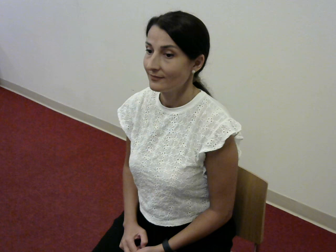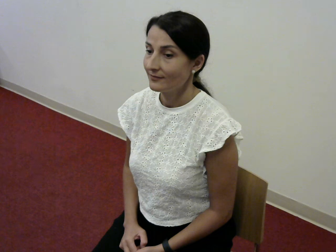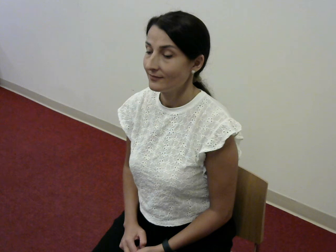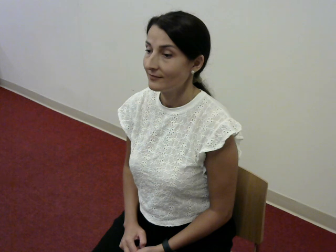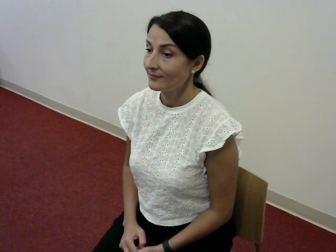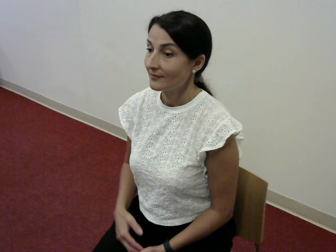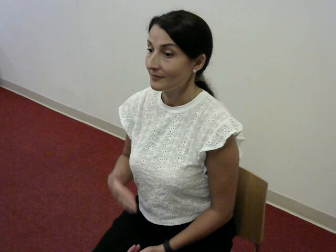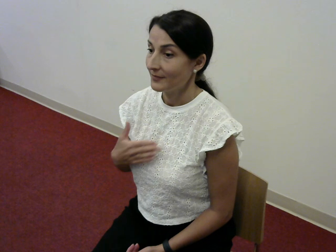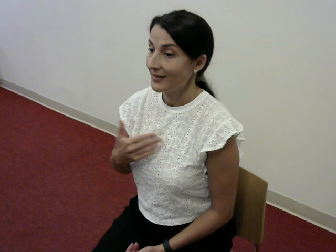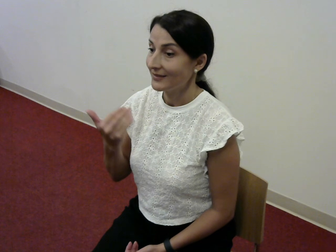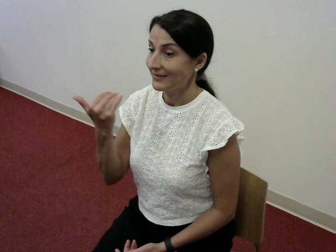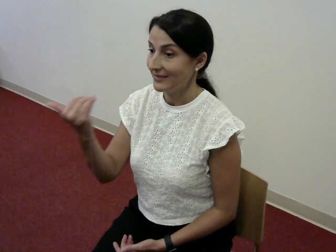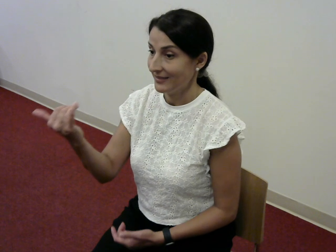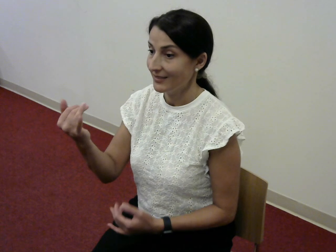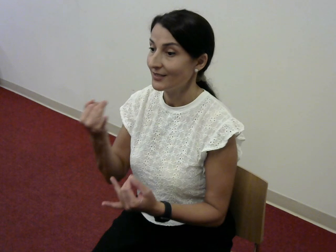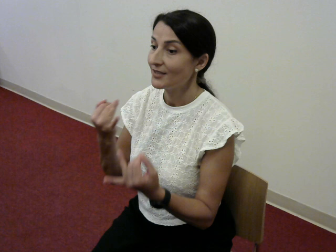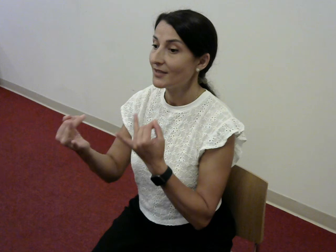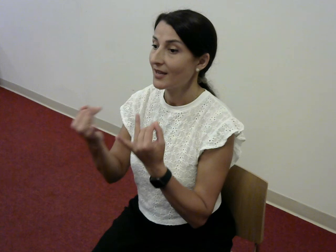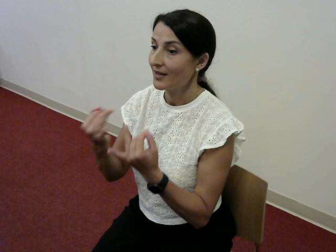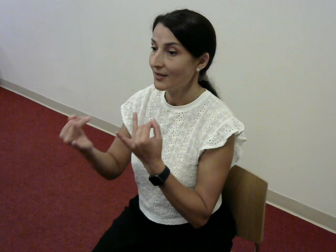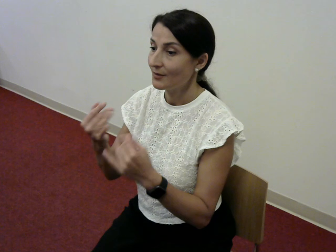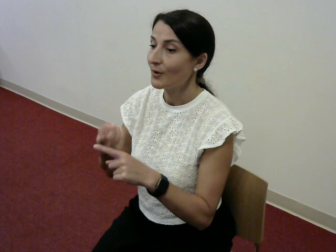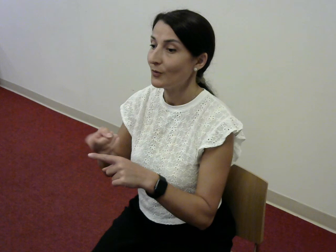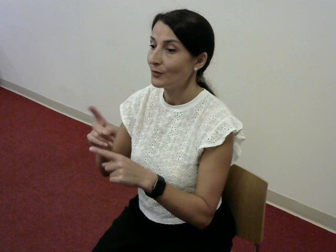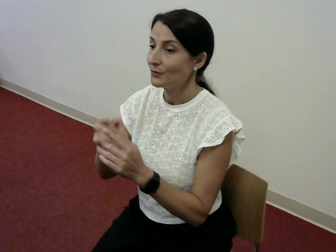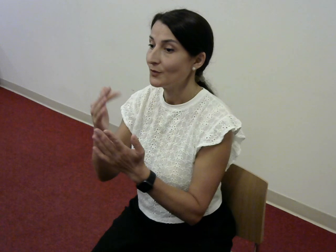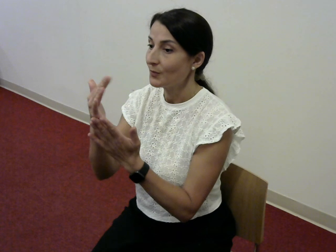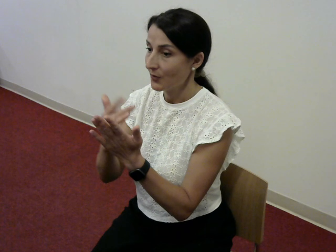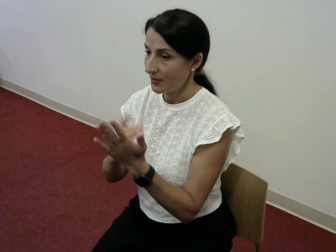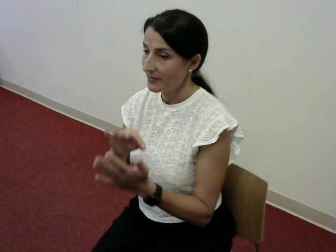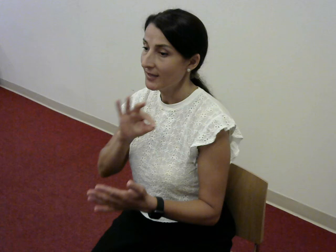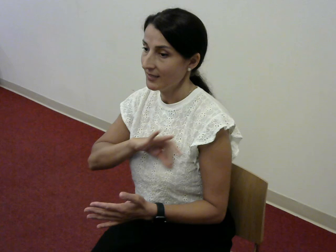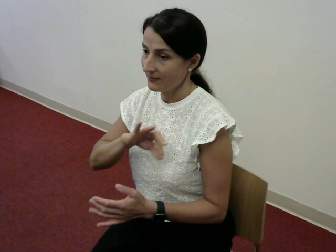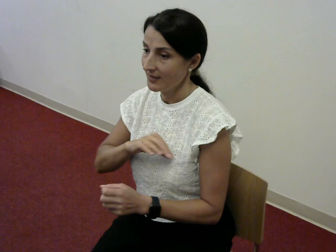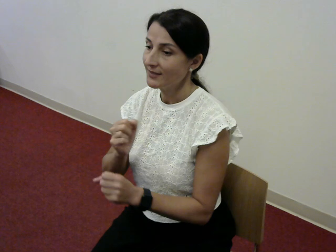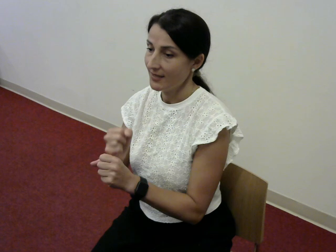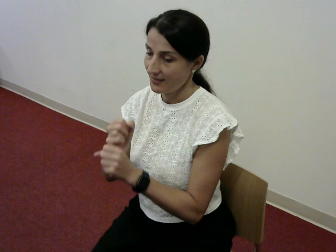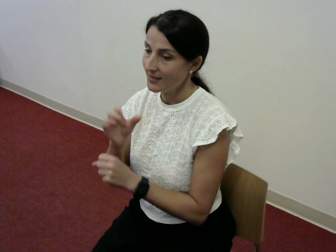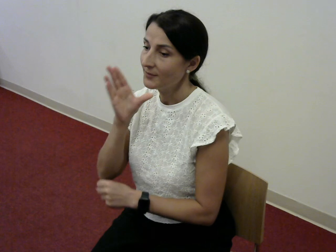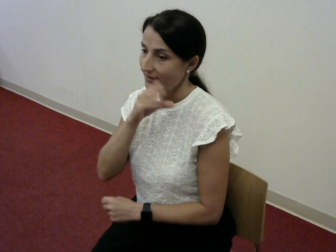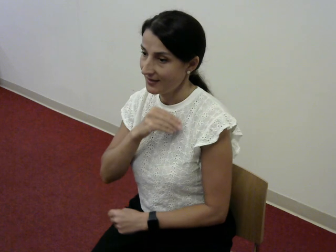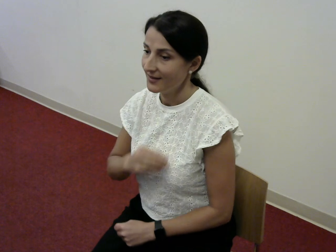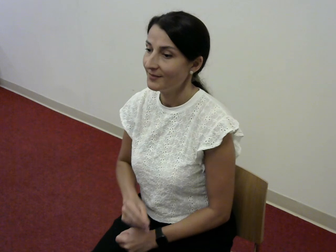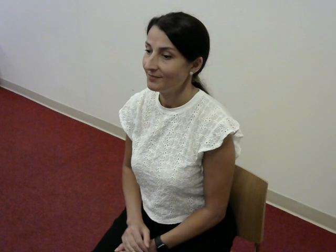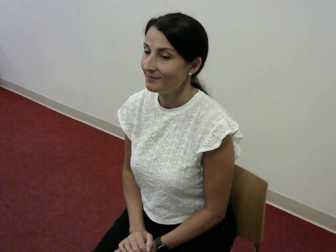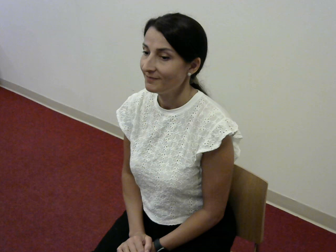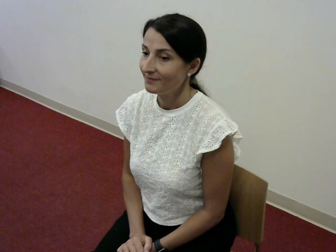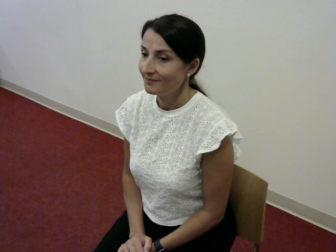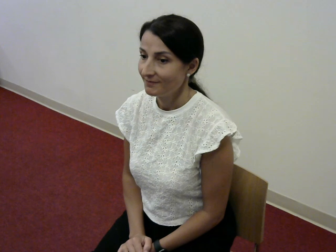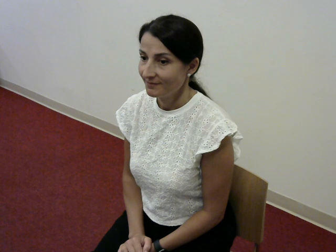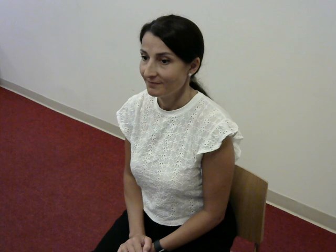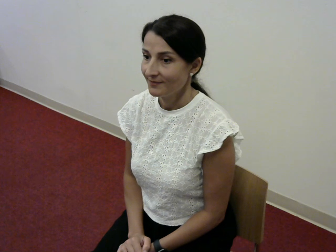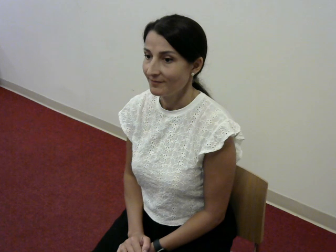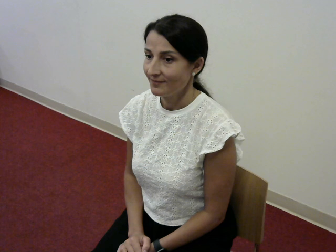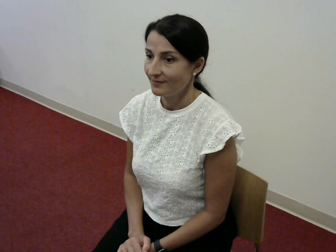Mən sizinlə danışmaq üçün proqramdan istifadə edə bilərəm